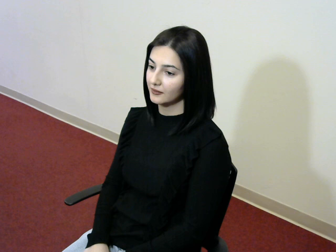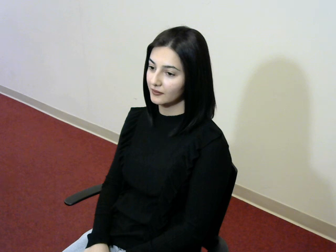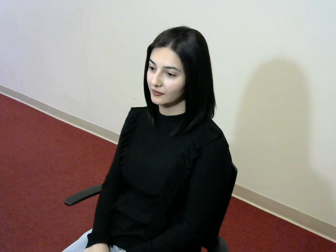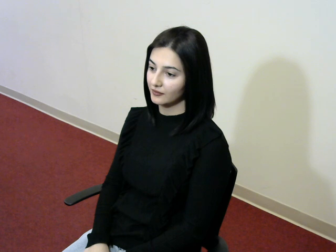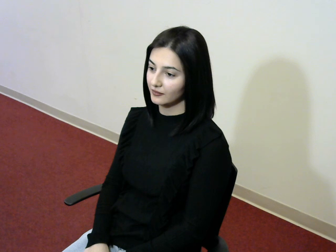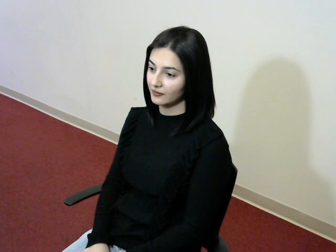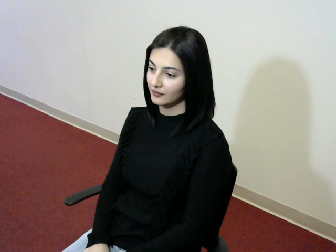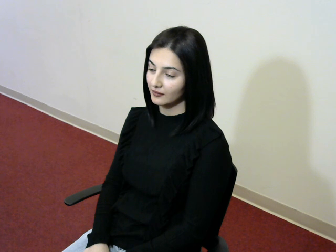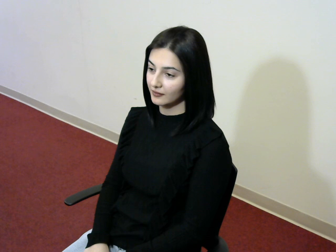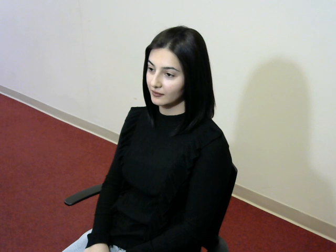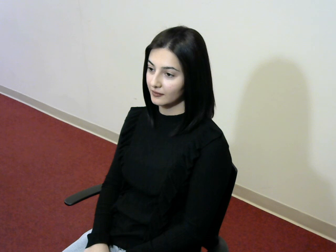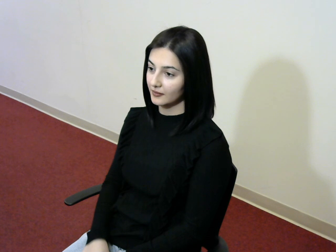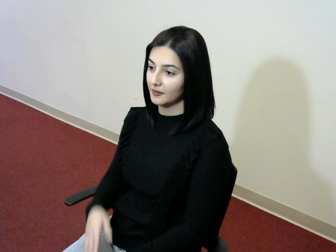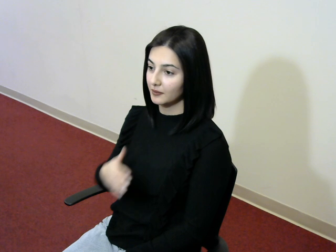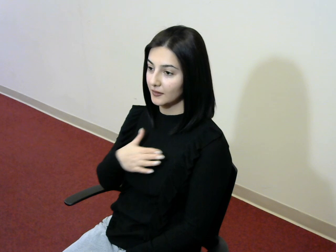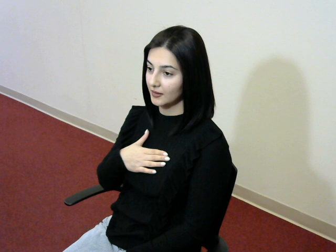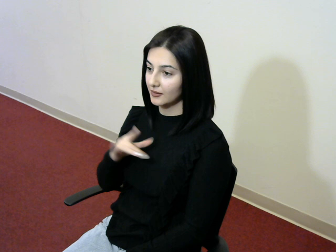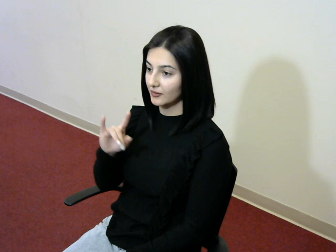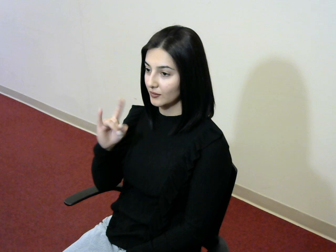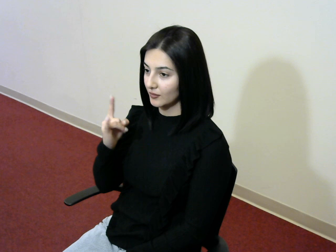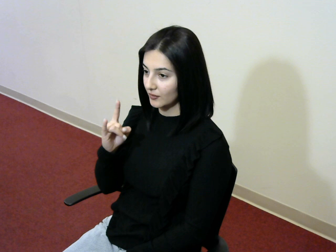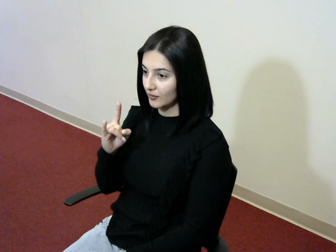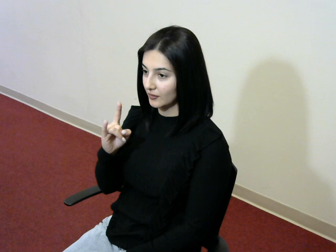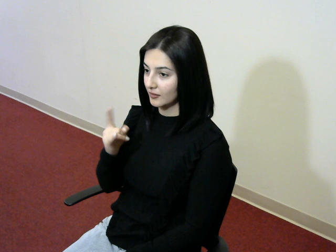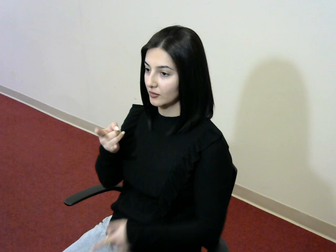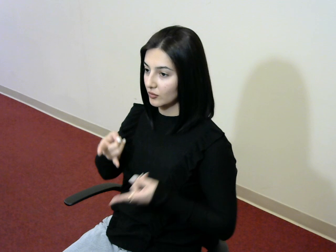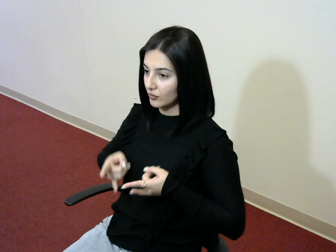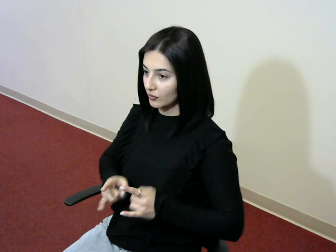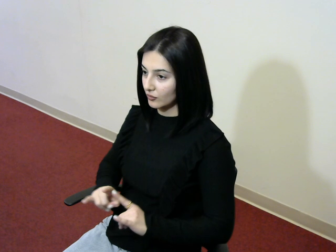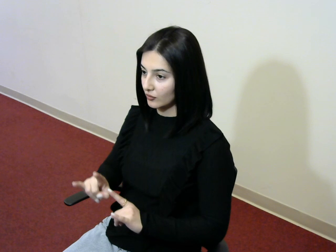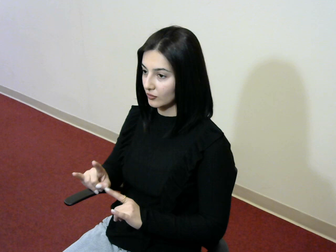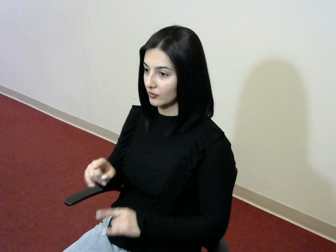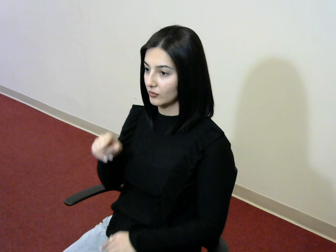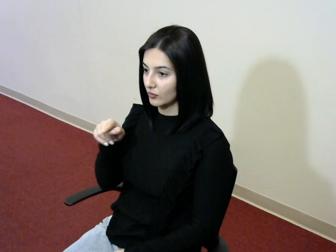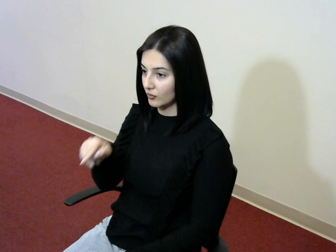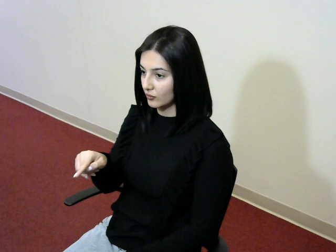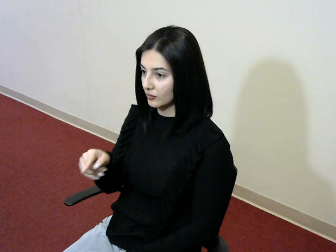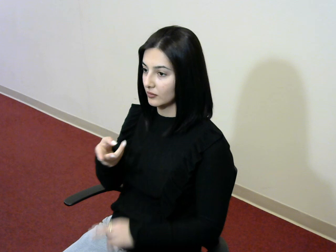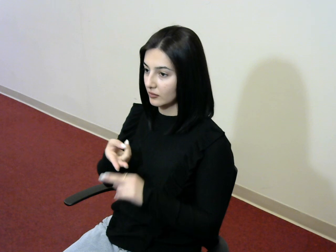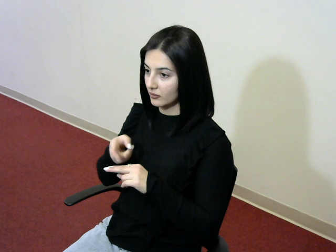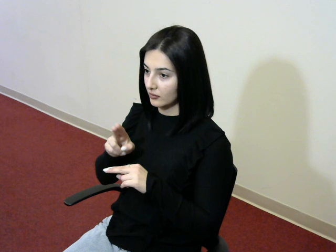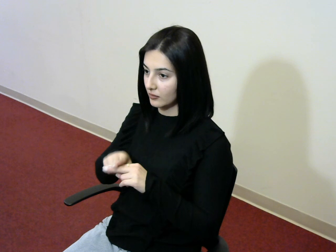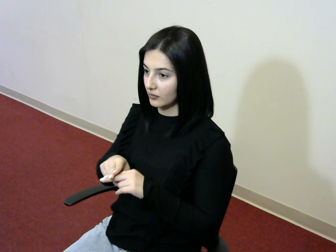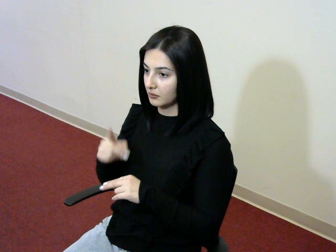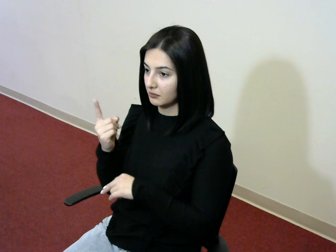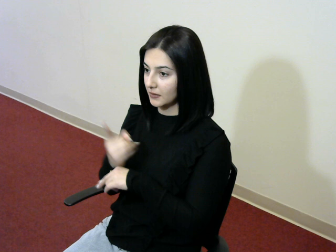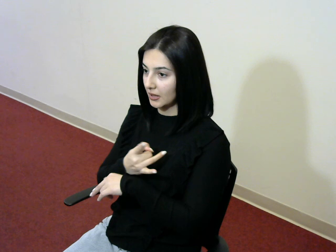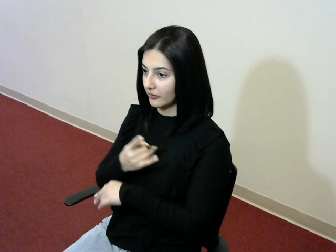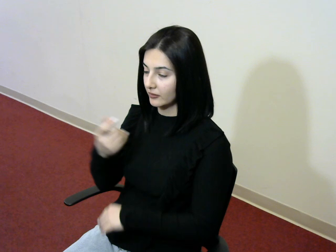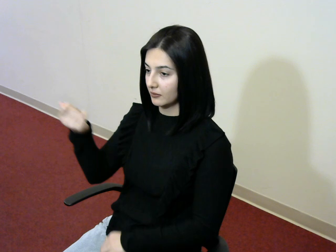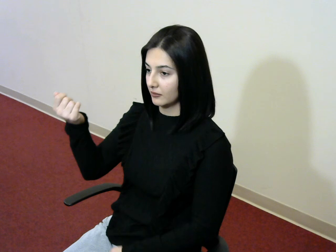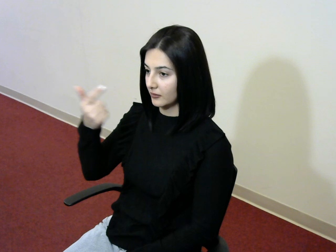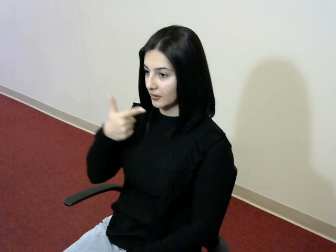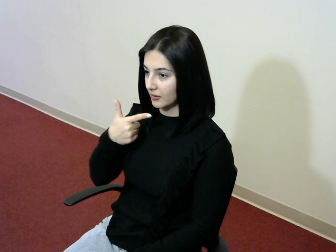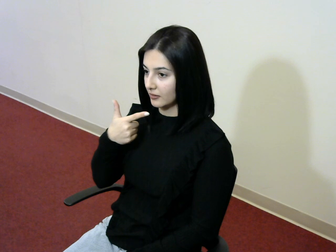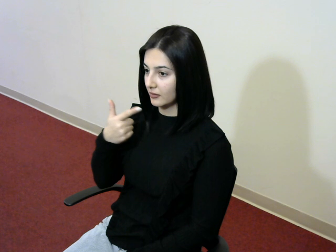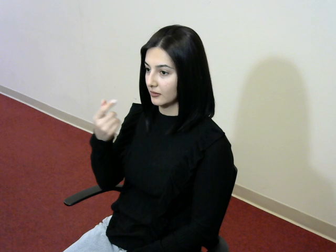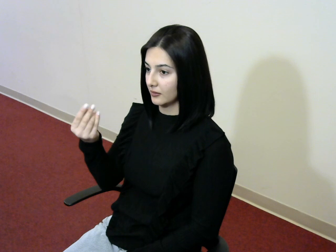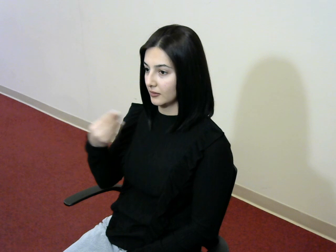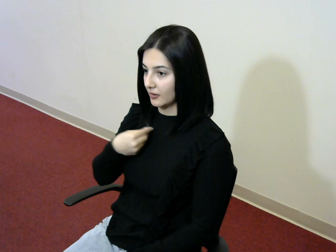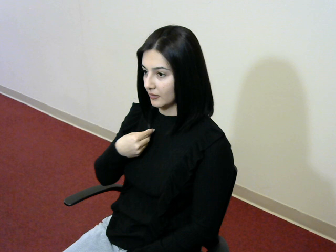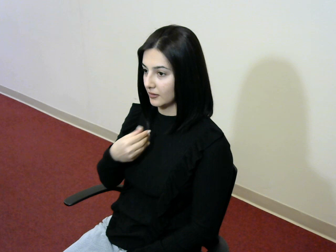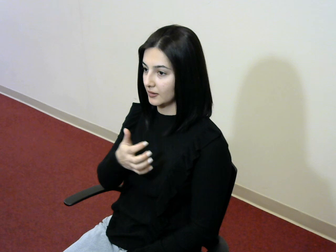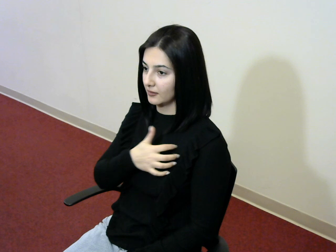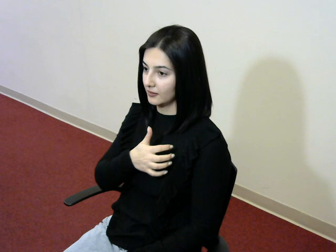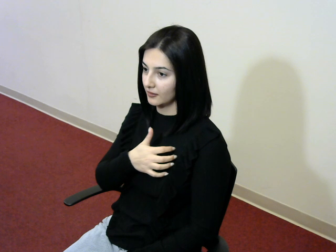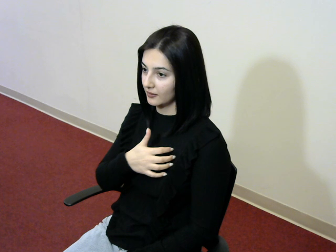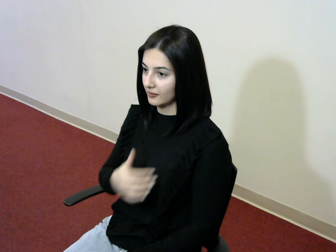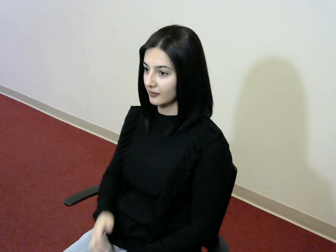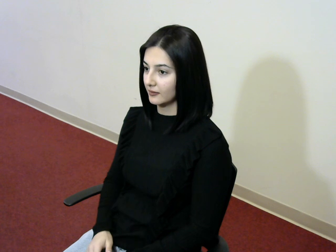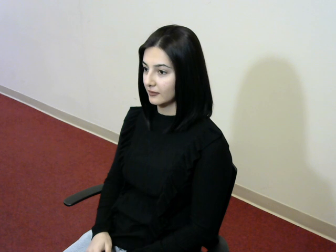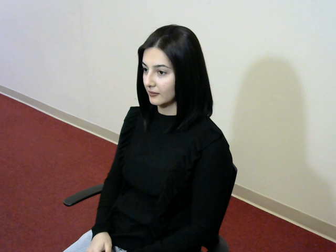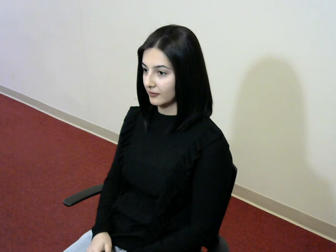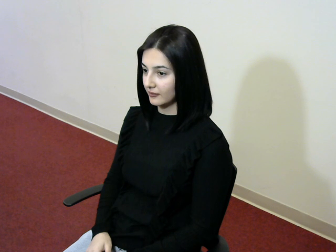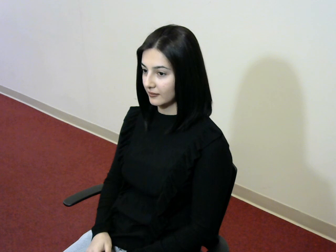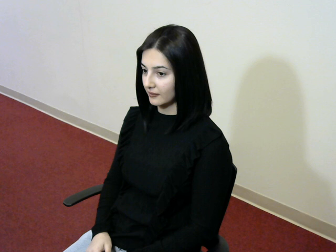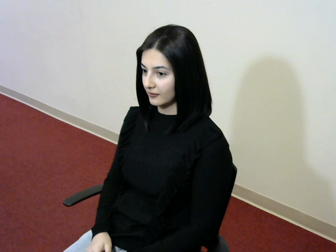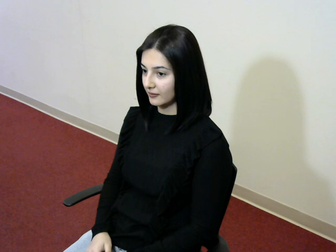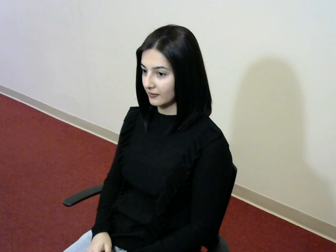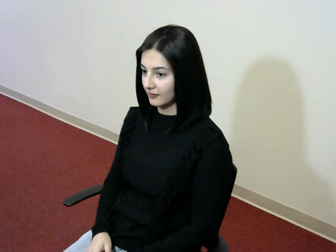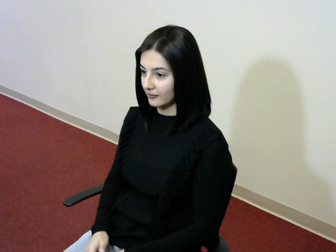Mənim uşağım anadan olub, ona görə birdəfəlik müavinət almaq istəyirəm